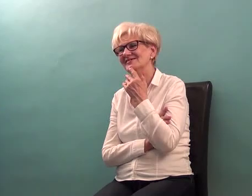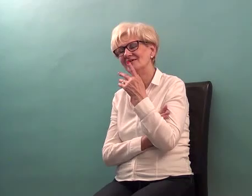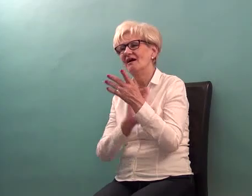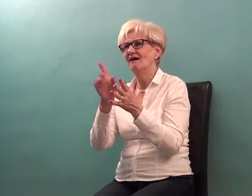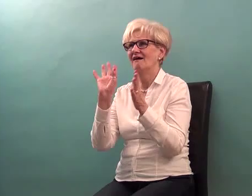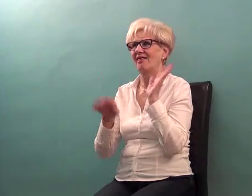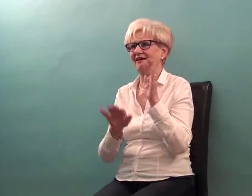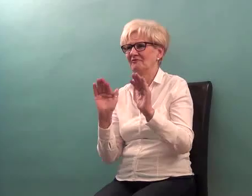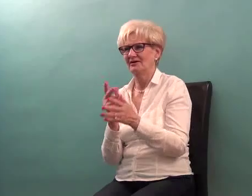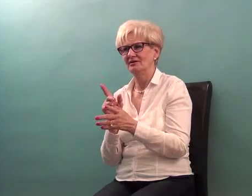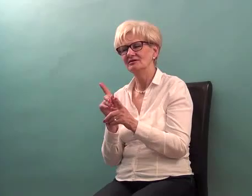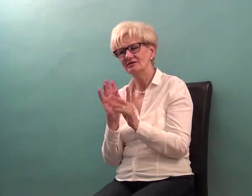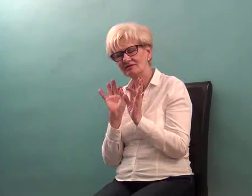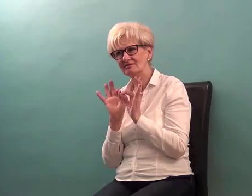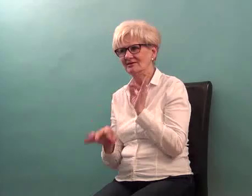Ale nie należy machać rękami bezładnie, w skrócie, tylko dokładnie migać.